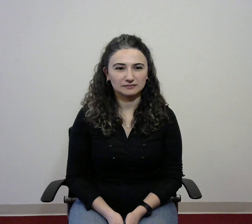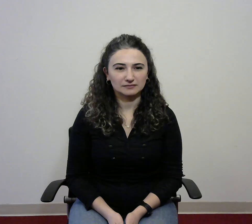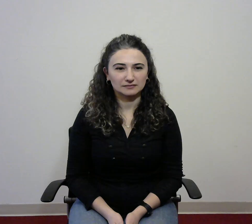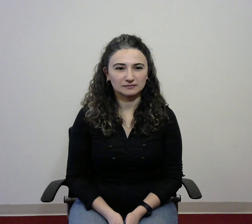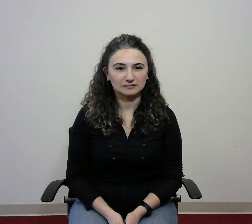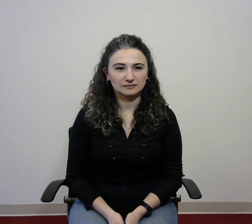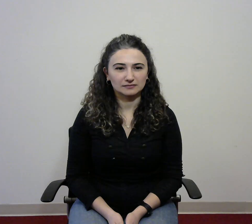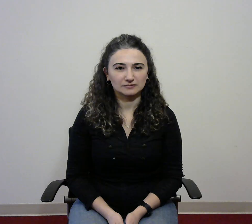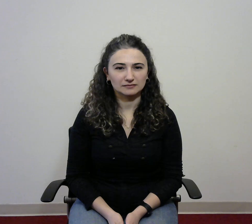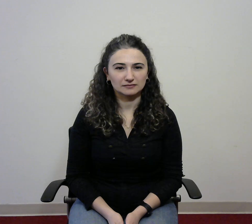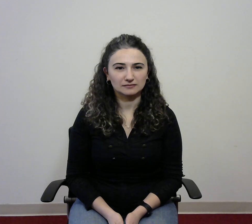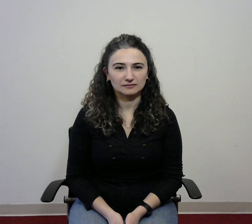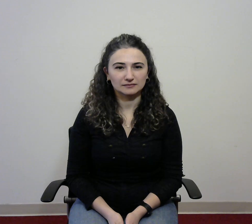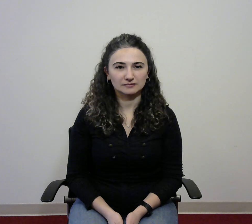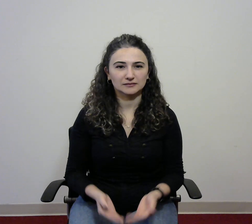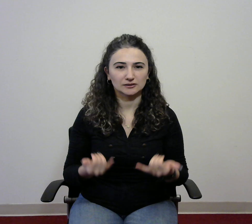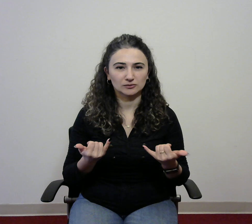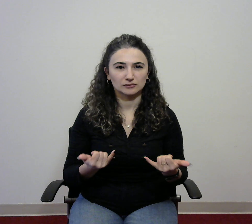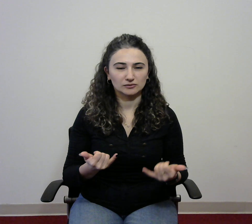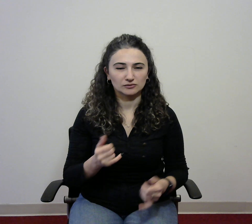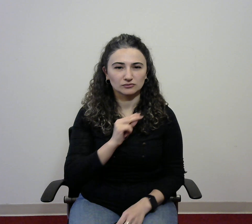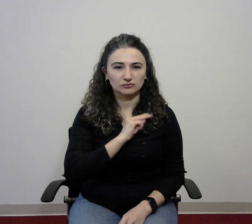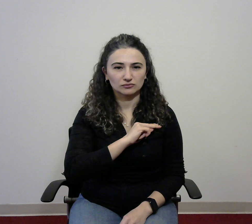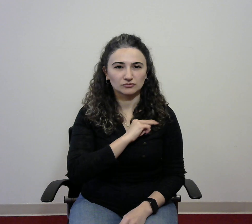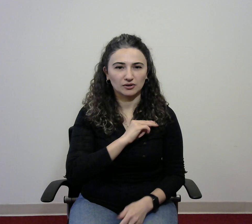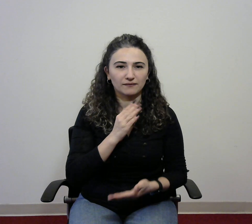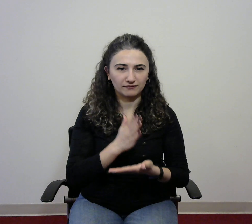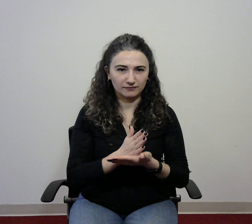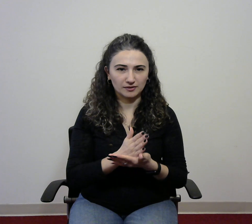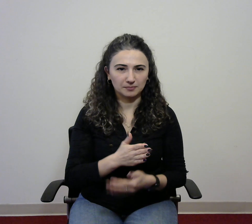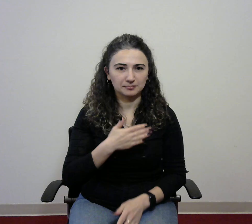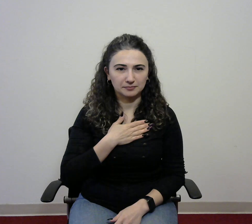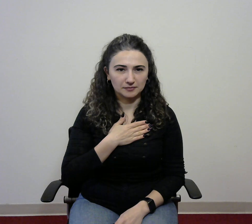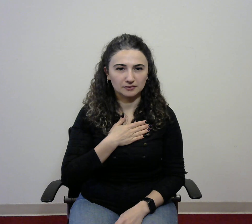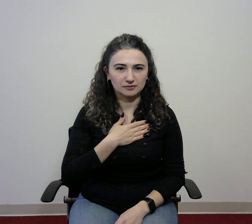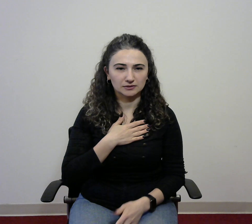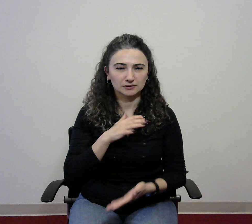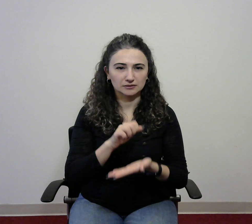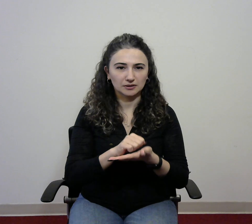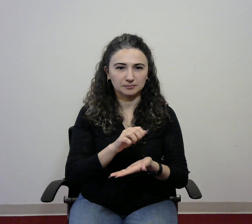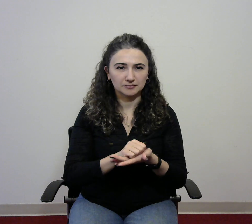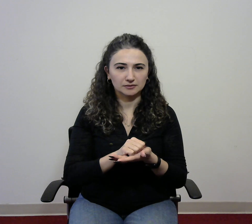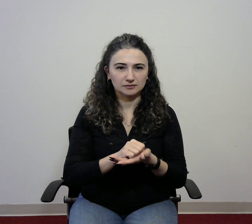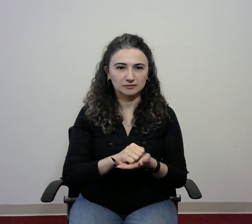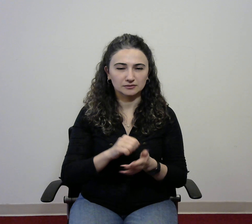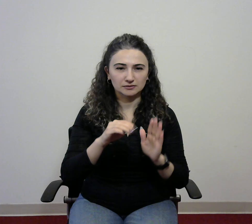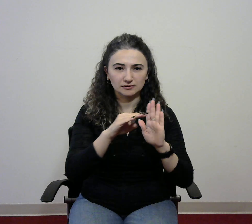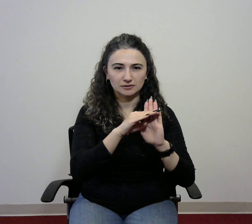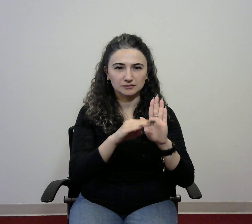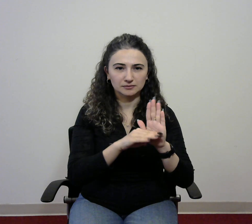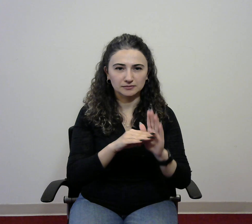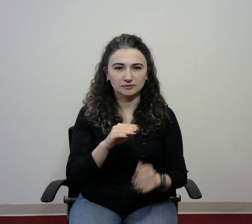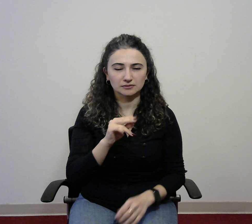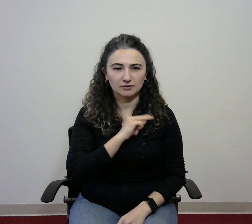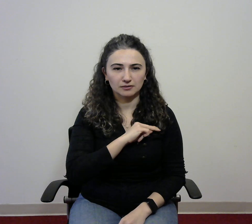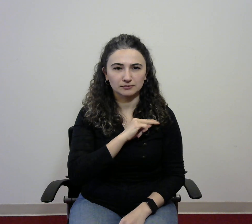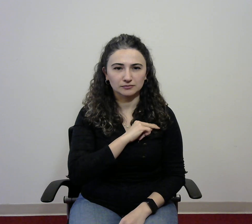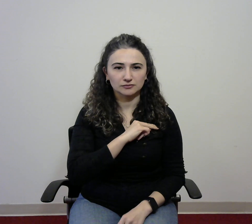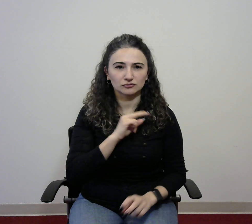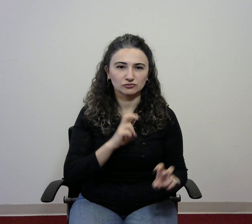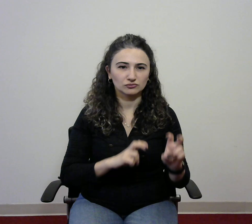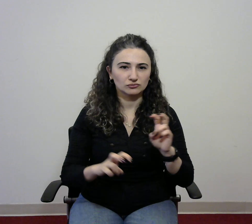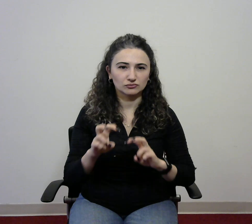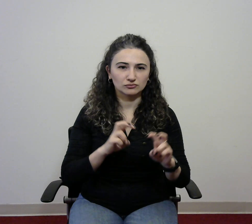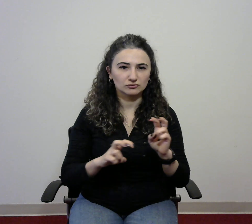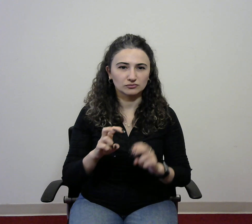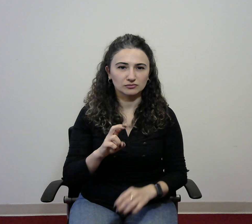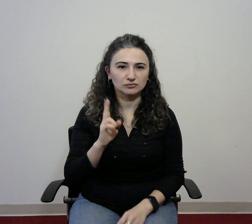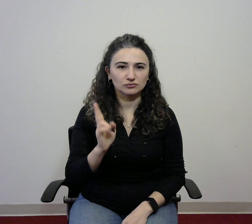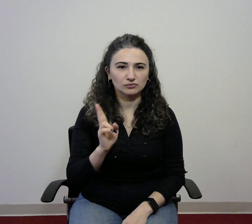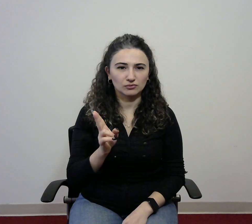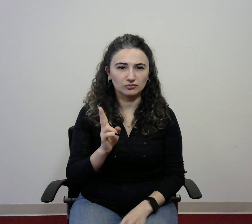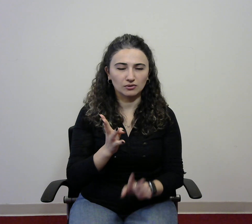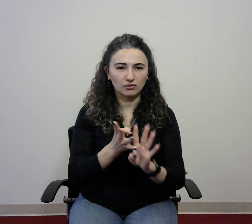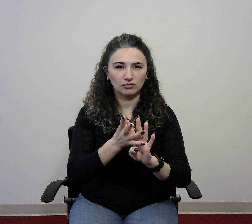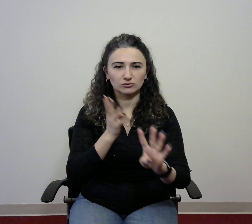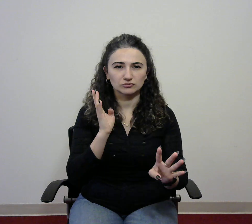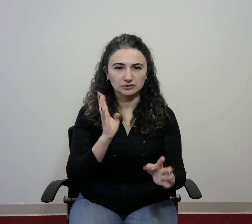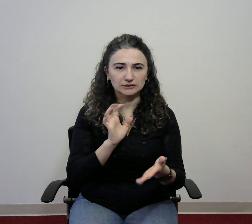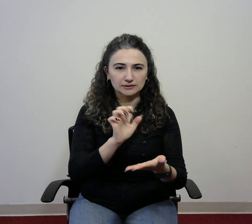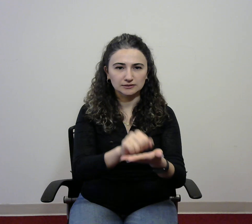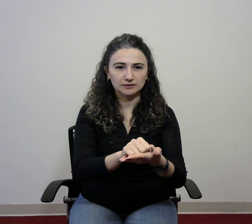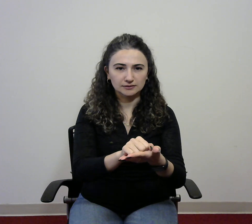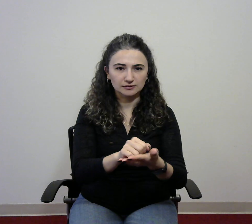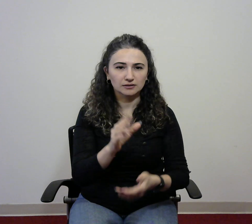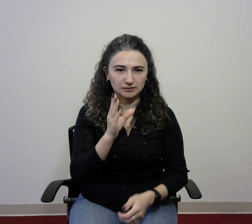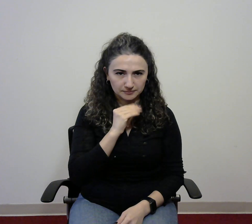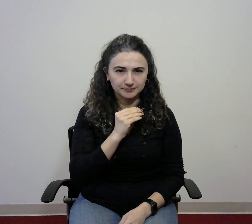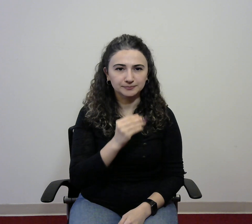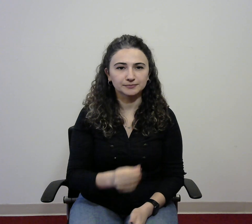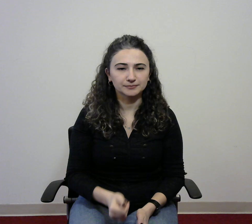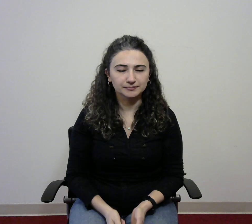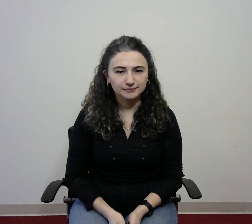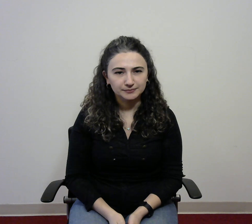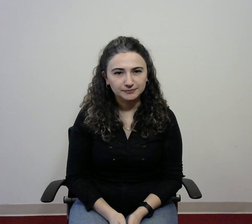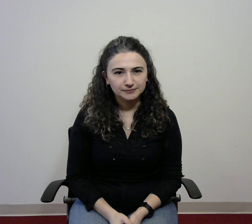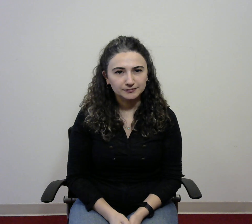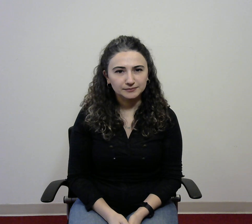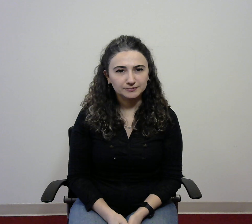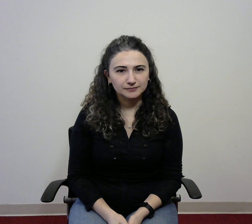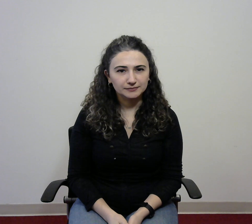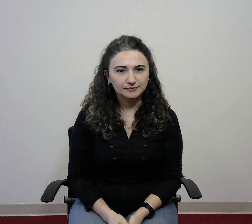İndi işim var, mən Məşğulluq sistemində iş axtaran kimi növbə tuta bilərəmmi?